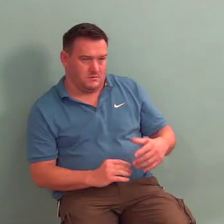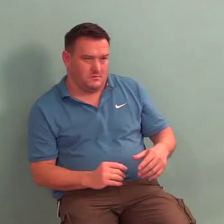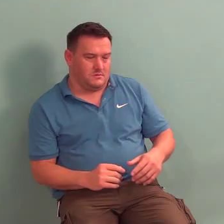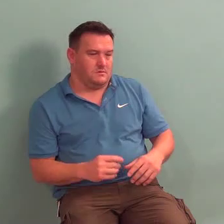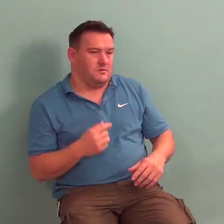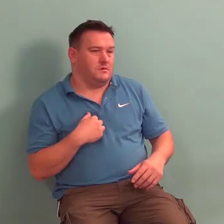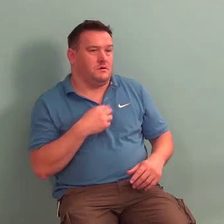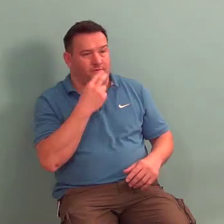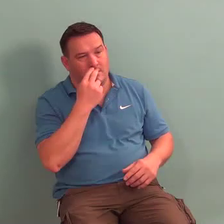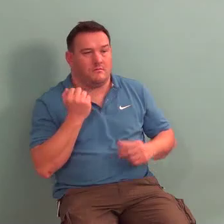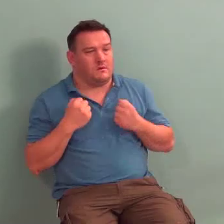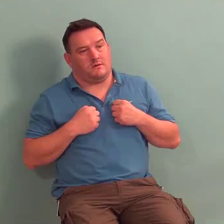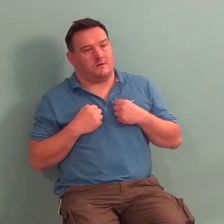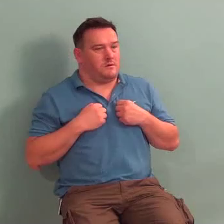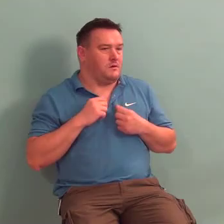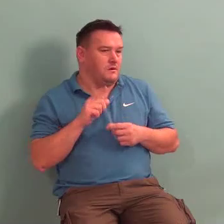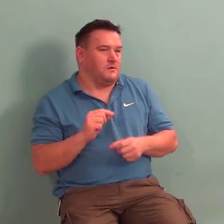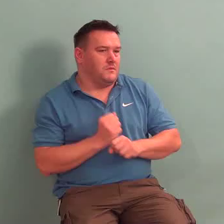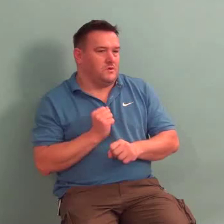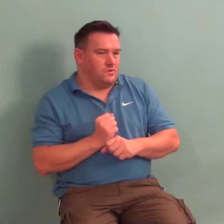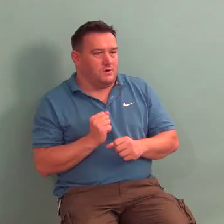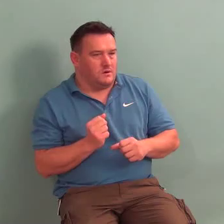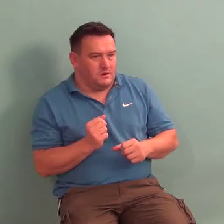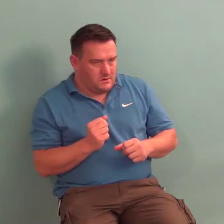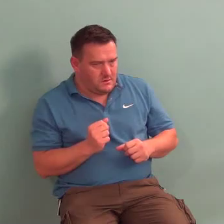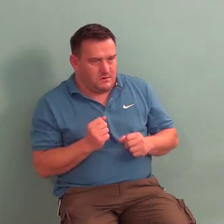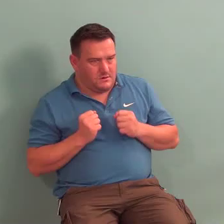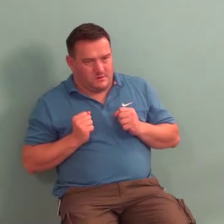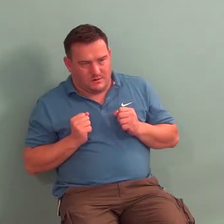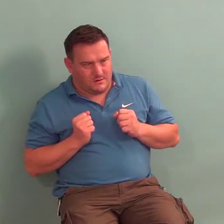Charlie Chaplin zakłada coś na plecy i idzie do pracy.